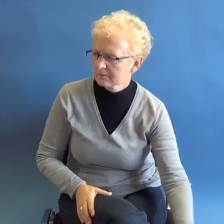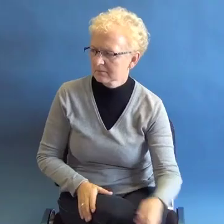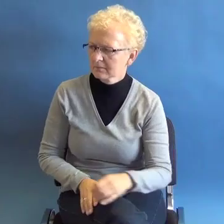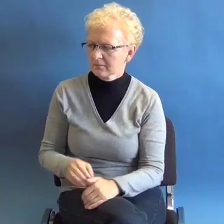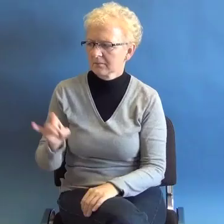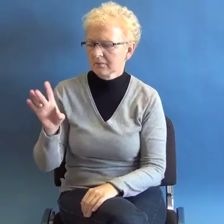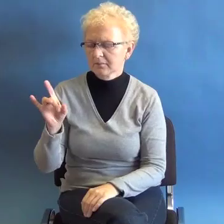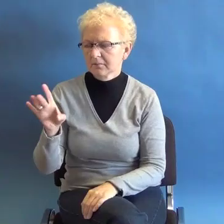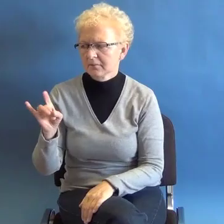Tak.